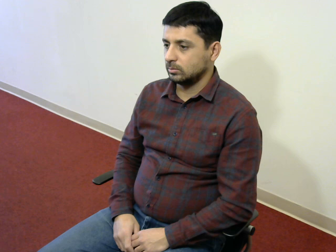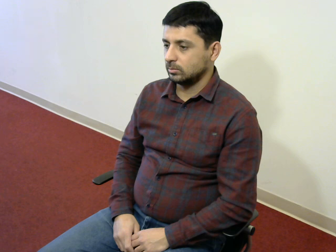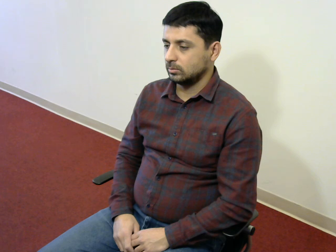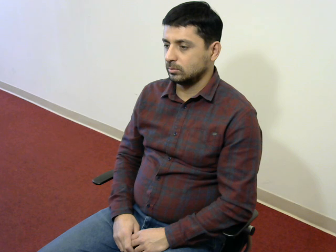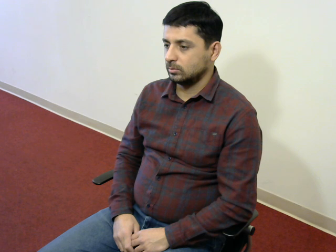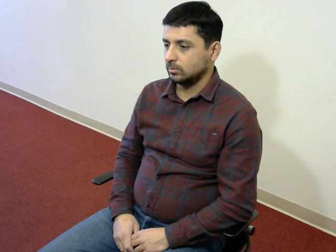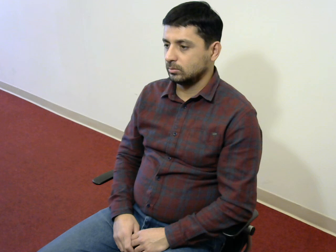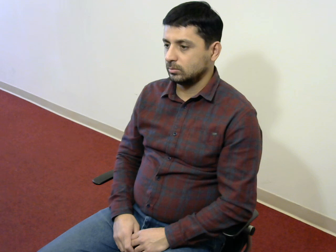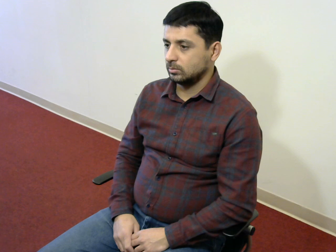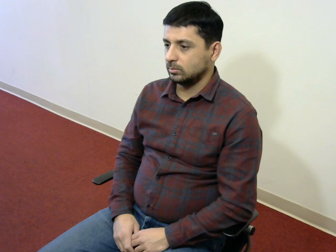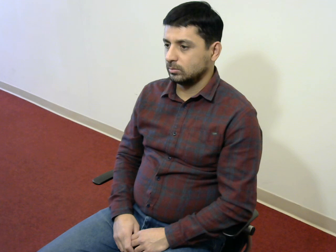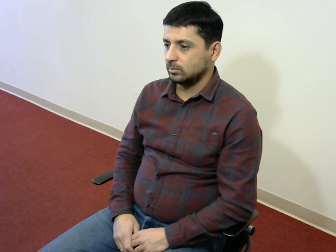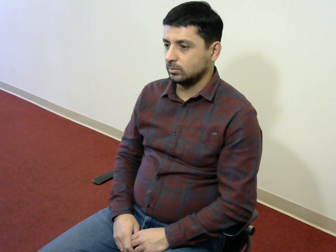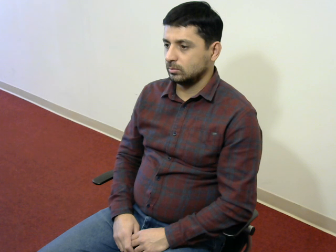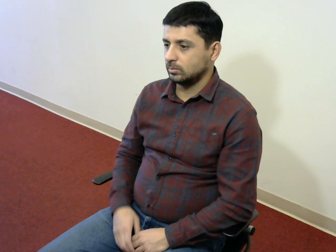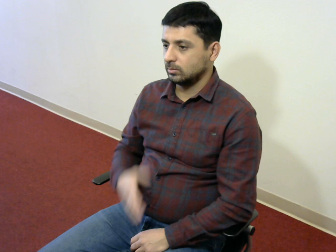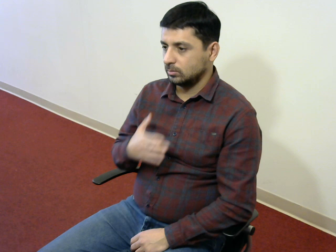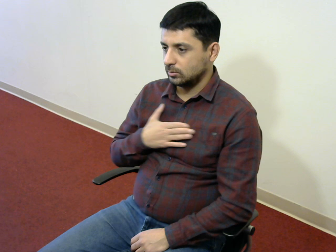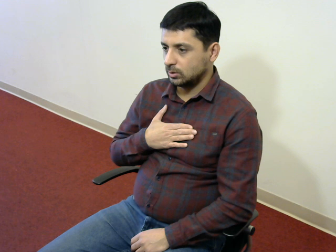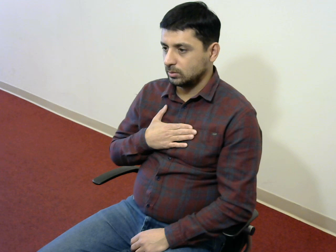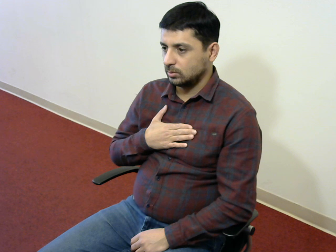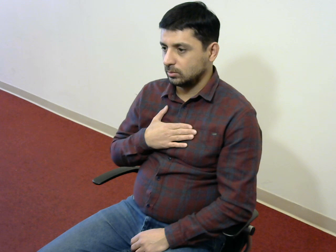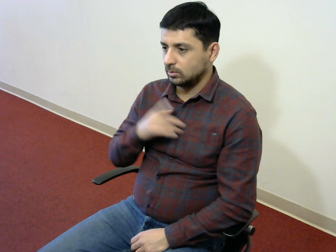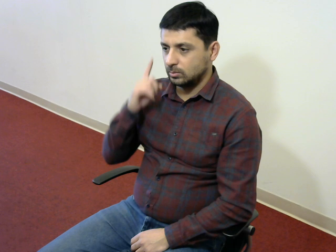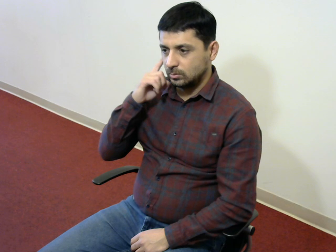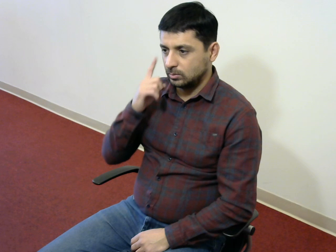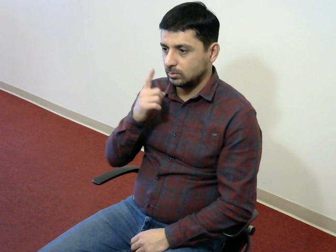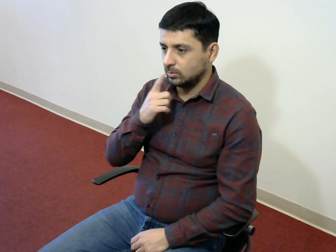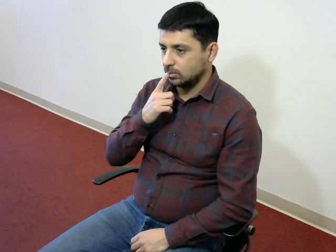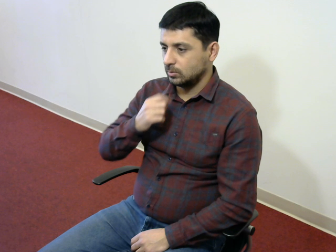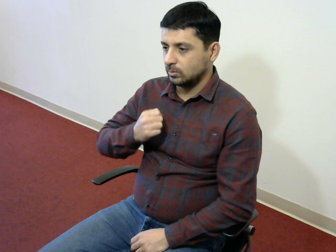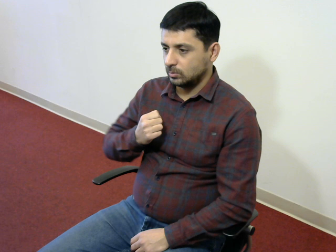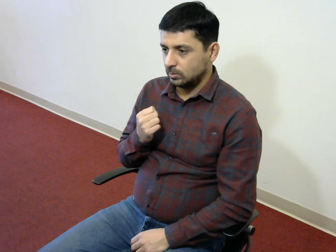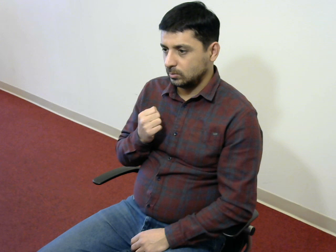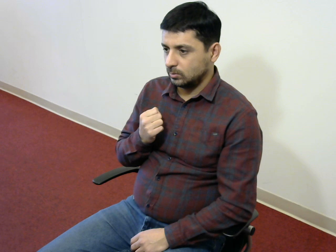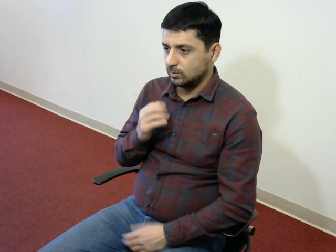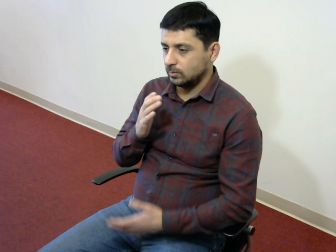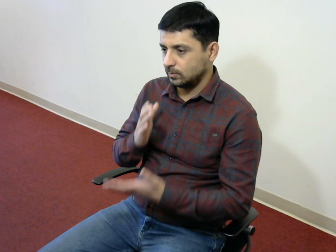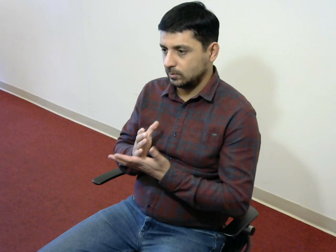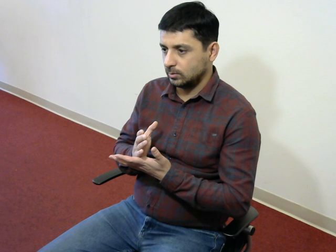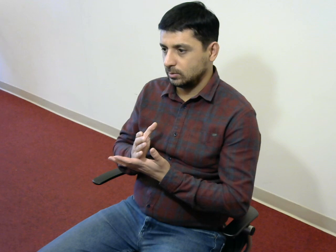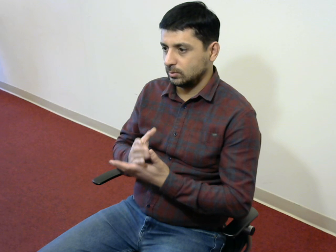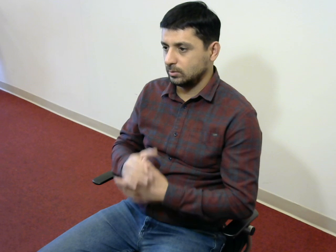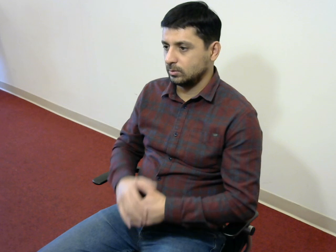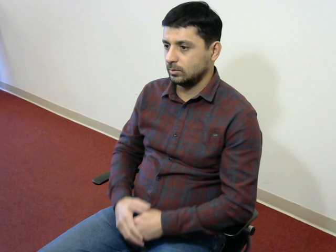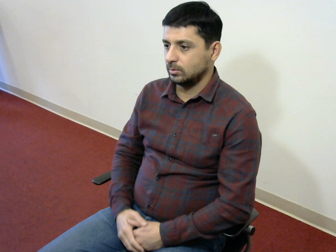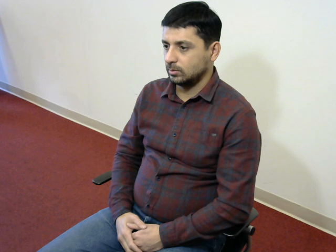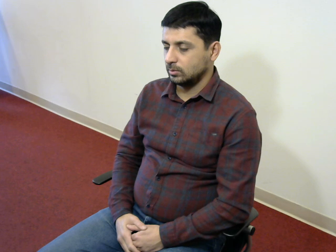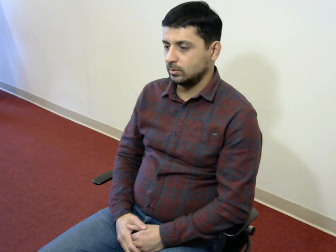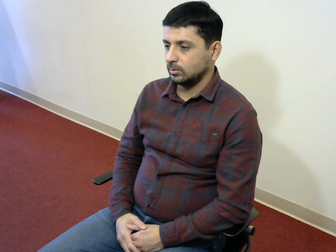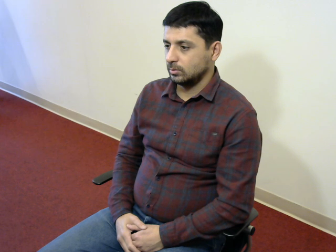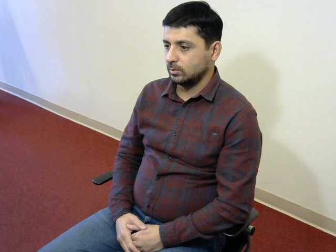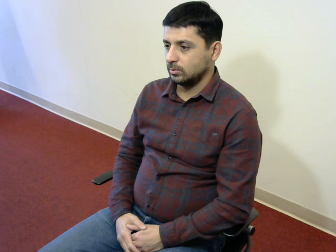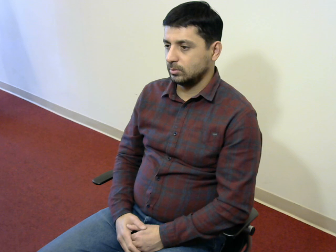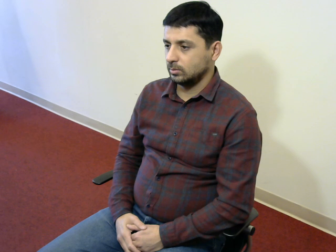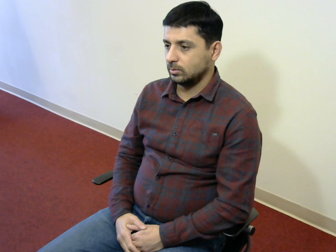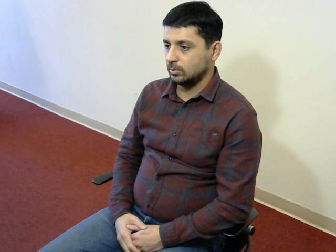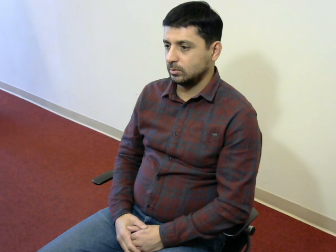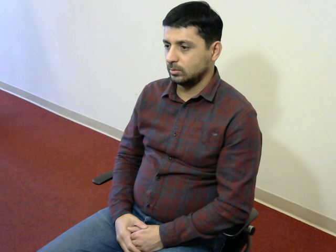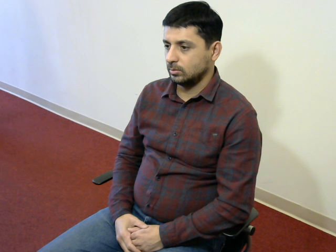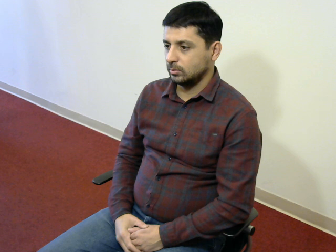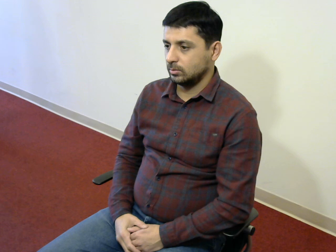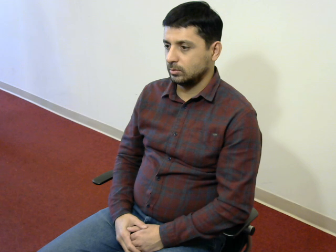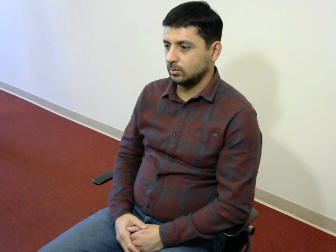Mənim eşitmə məhdudiyyətli dostlarım var